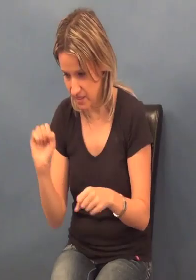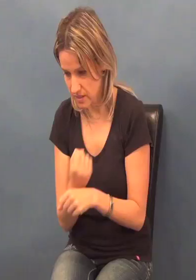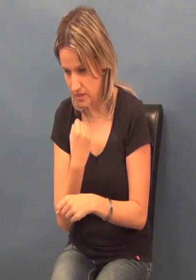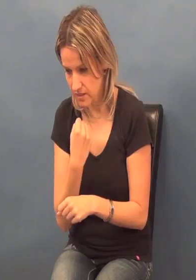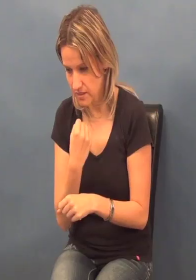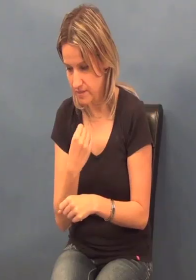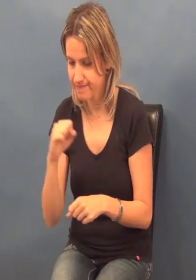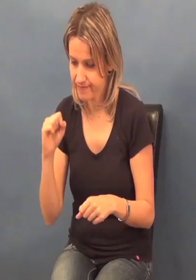O nie.